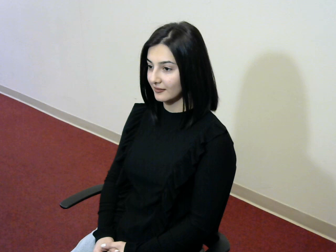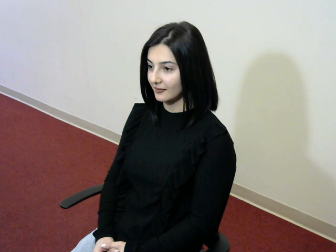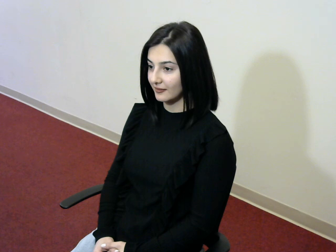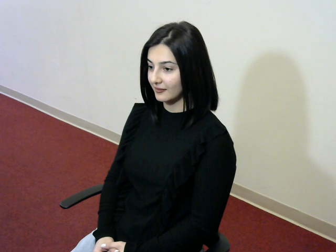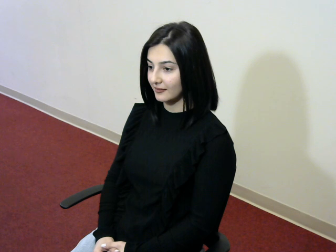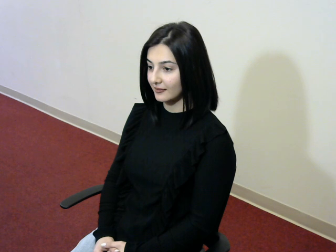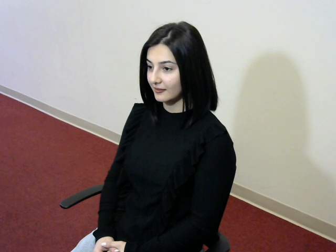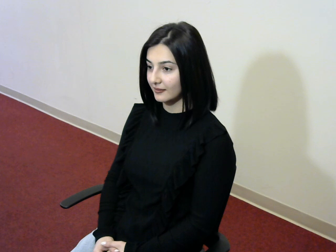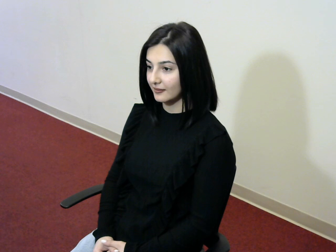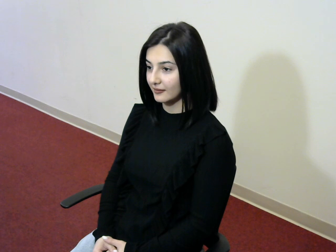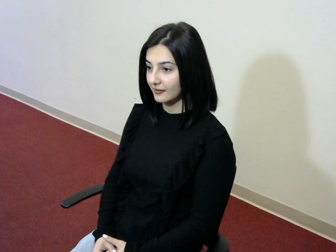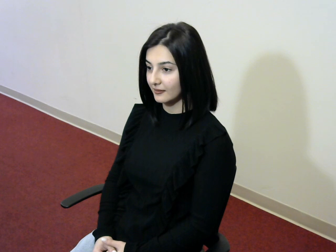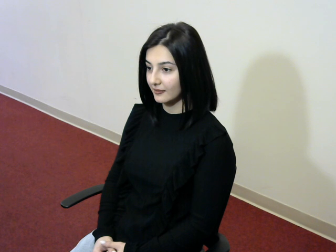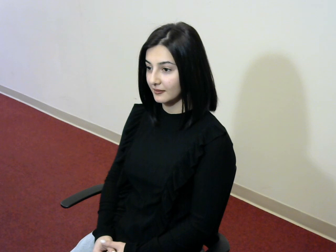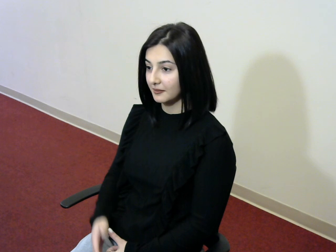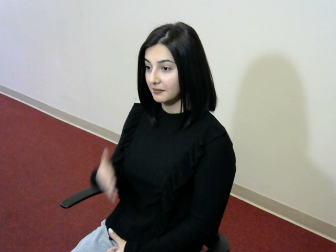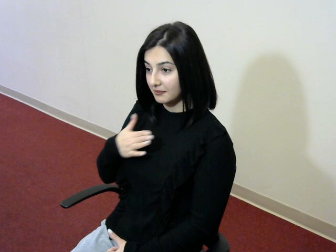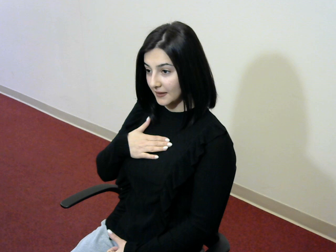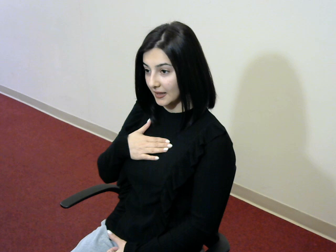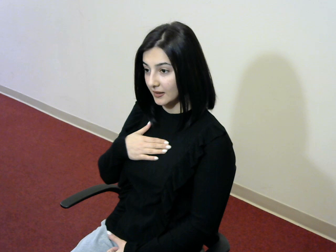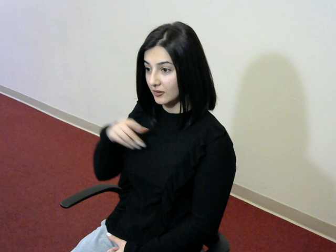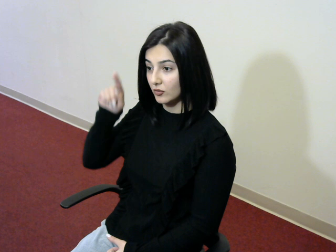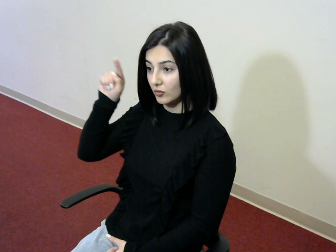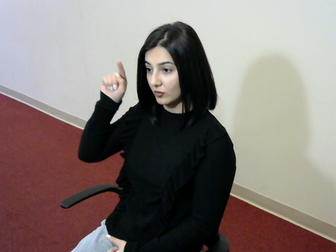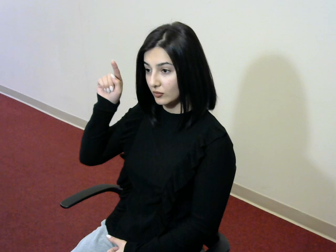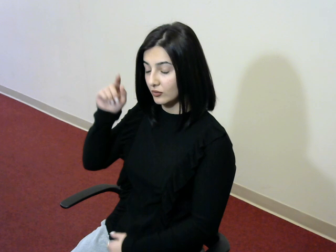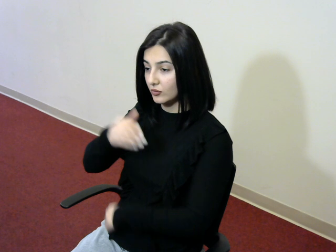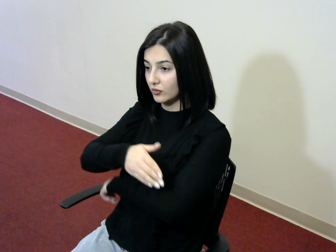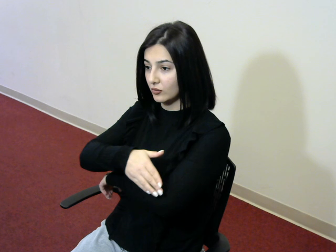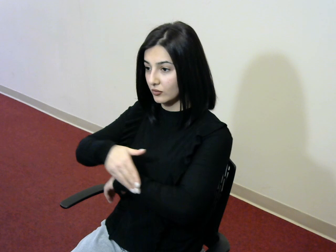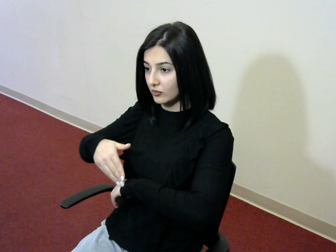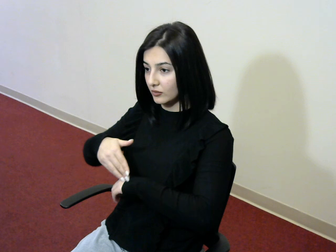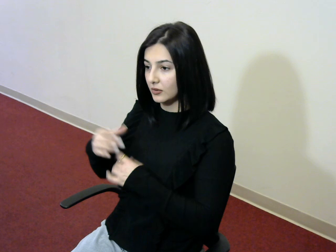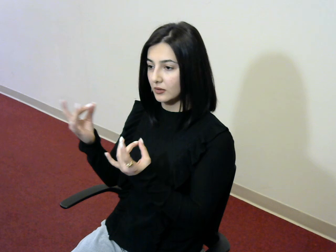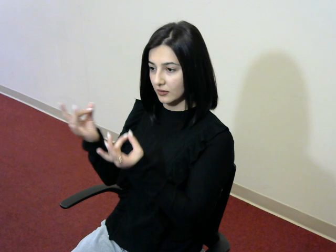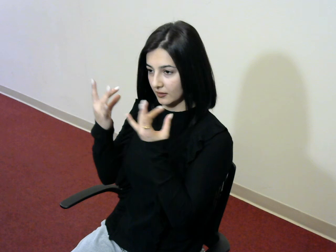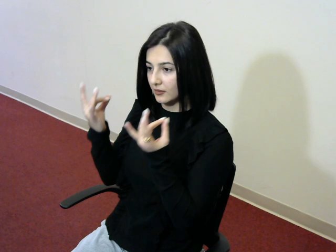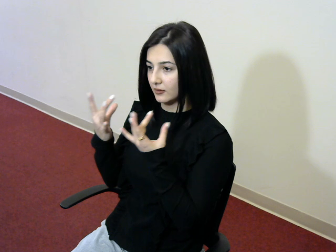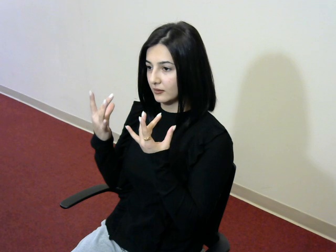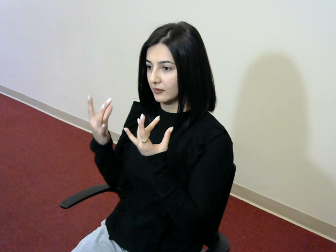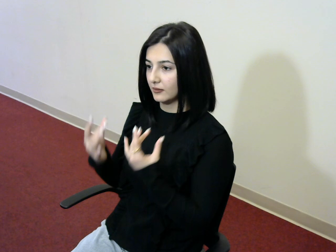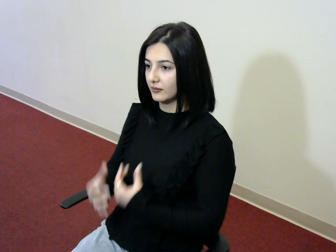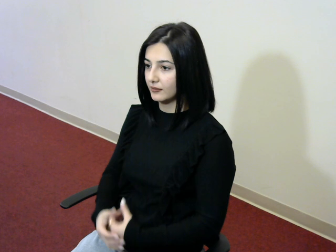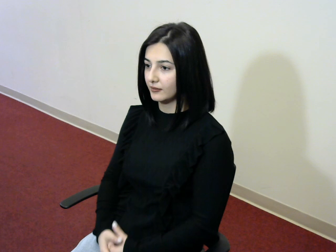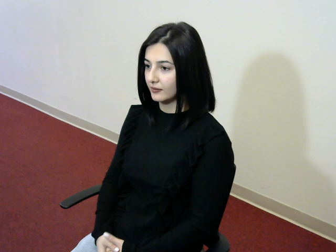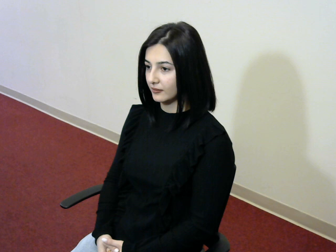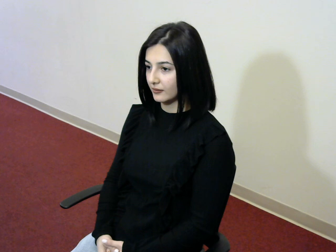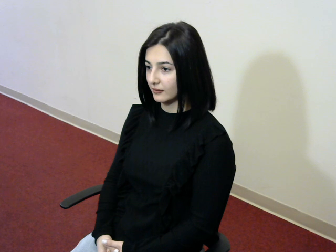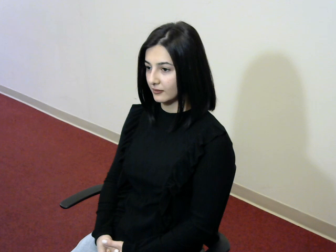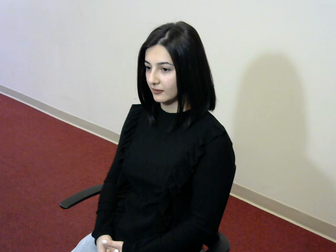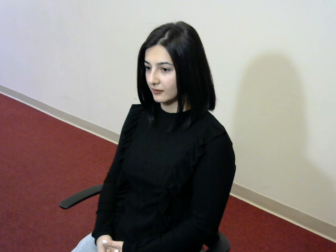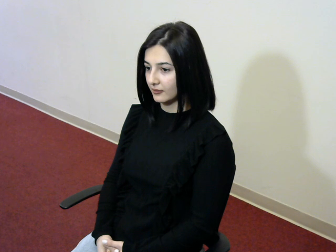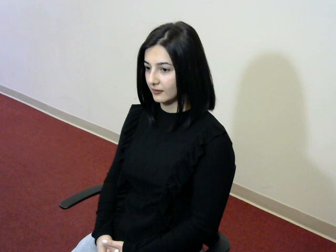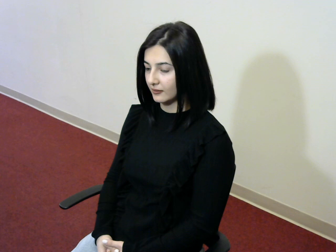Mənə oranın ünvanını deyin